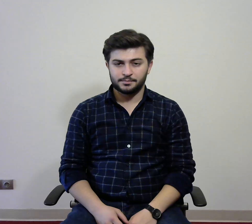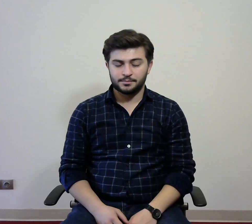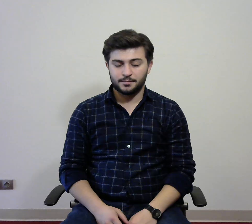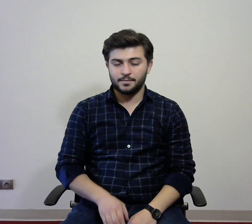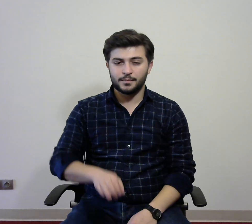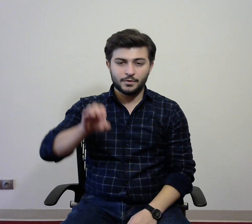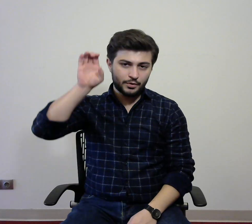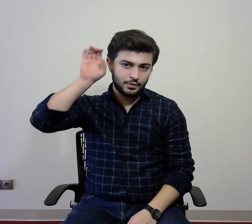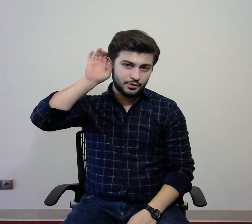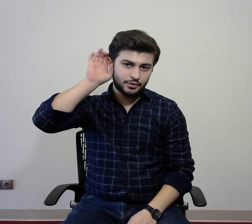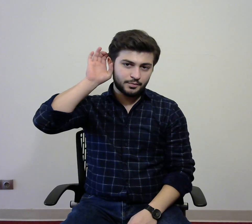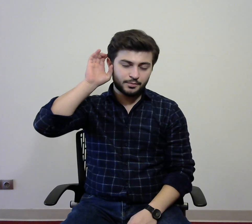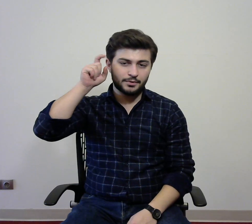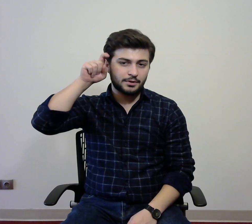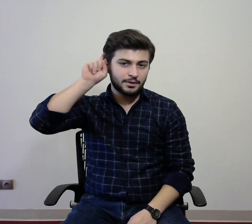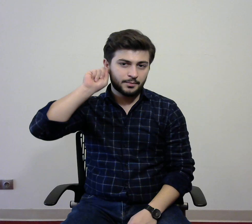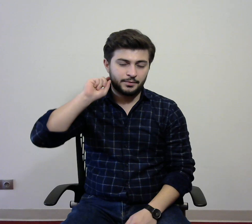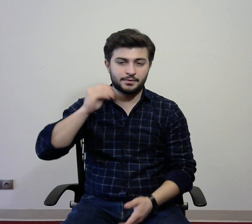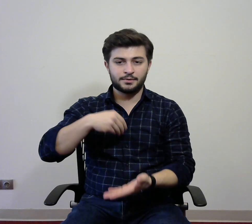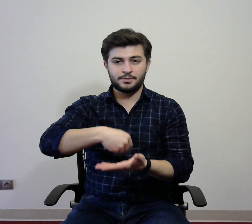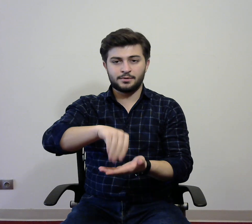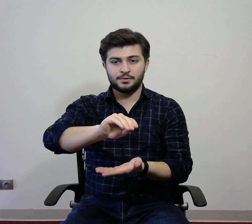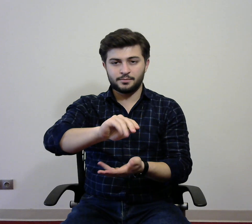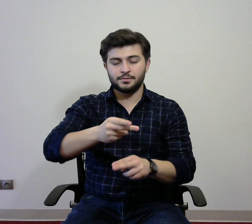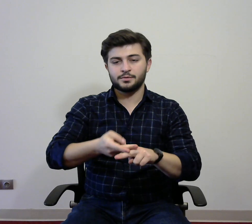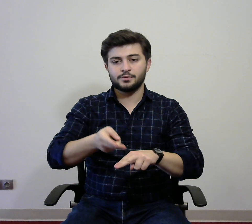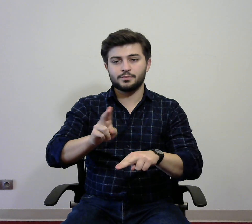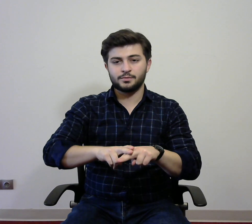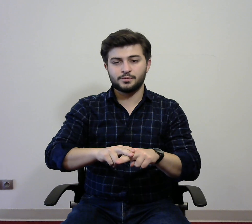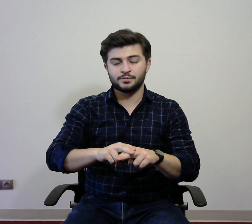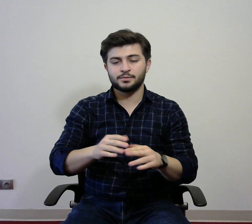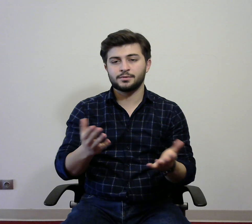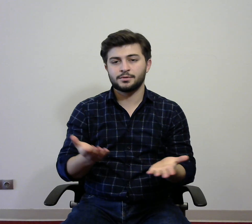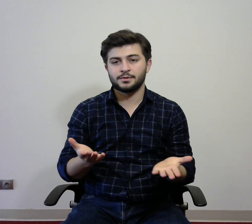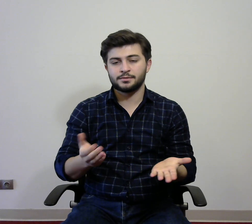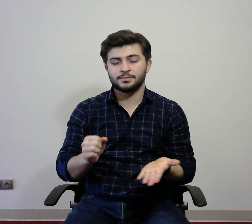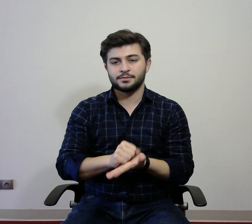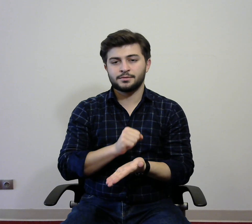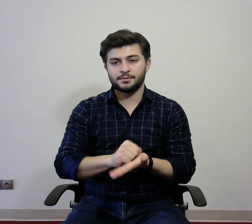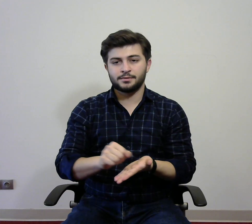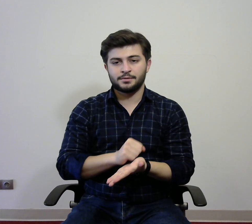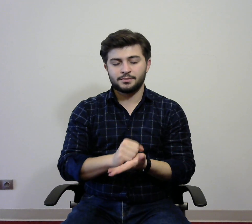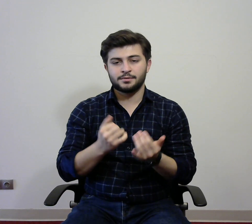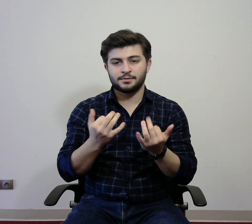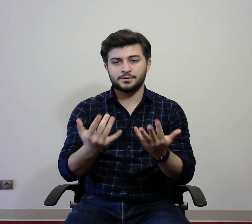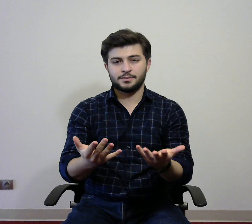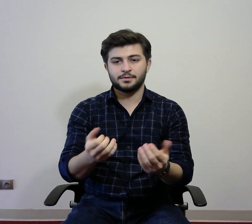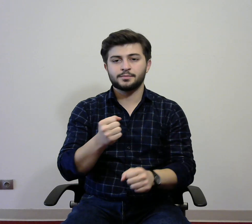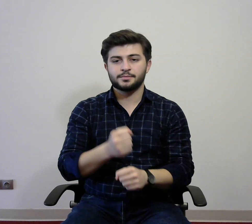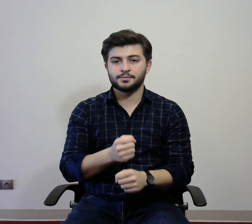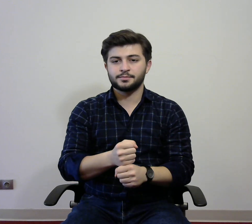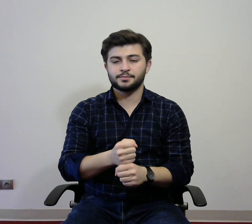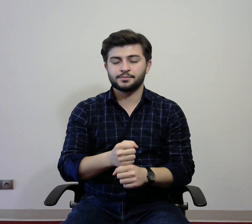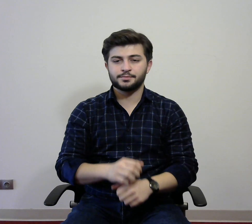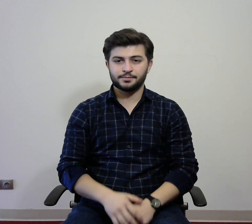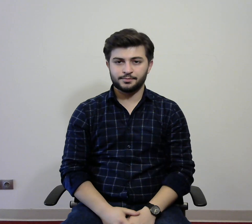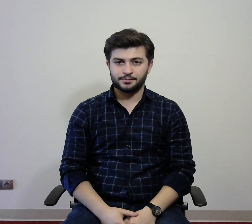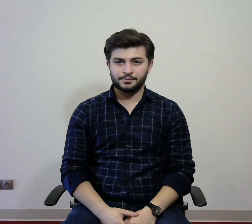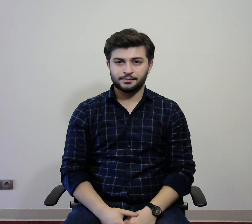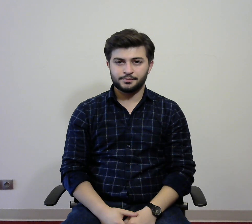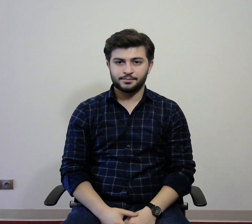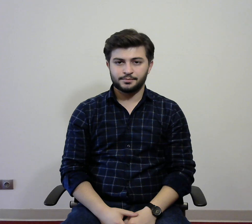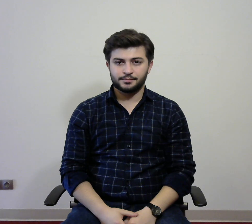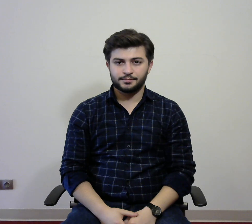Eşitmə aparatı alınması üçün hansı sənədlər tələb edilir?